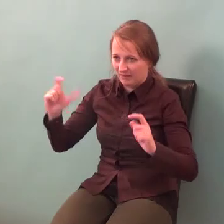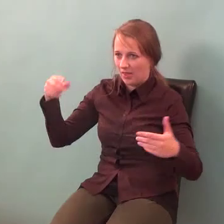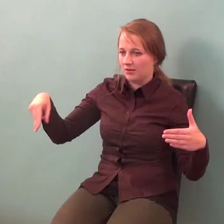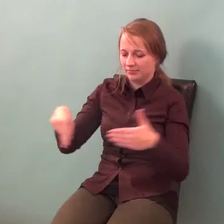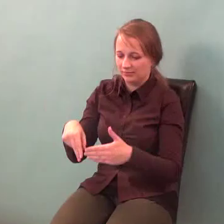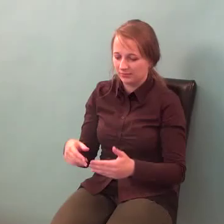Samochód w niego uderzył.